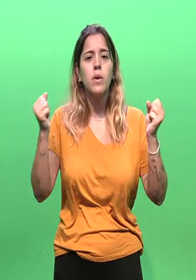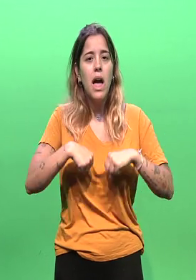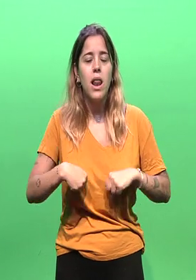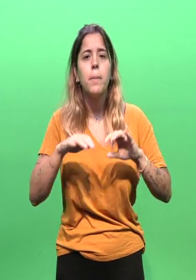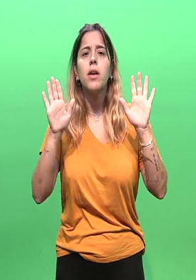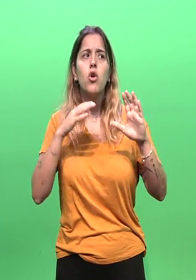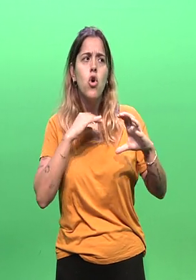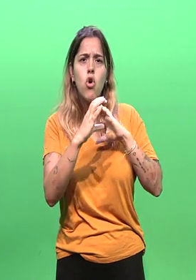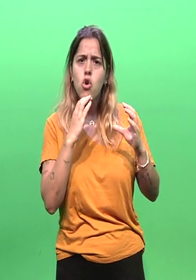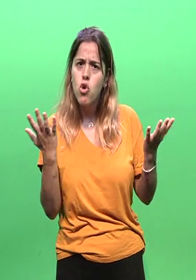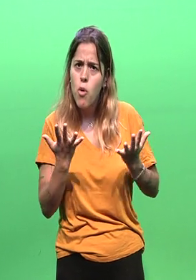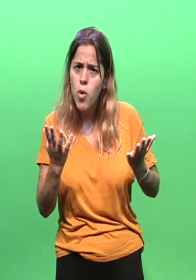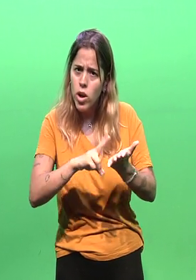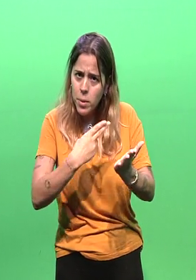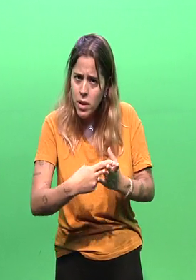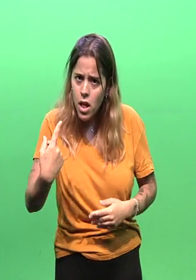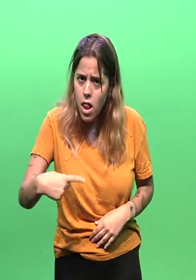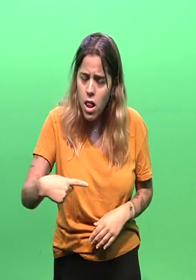D'acord, però com em comunico? Hi ha intèrpret?